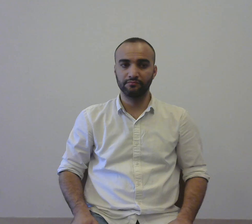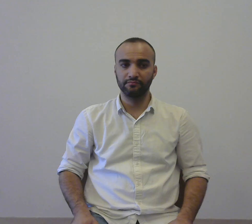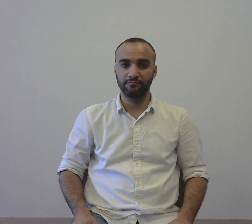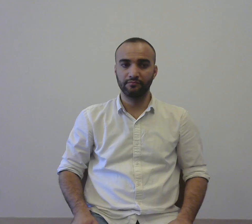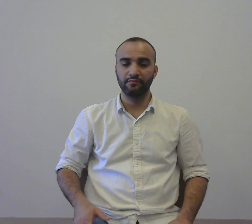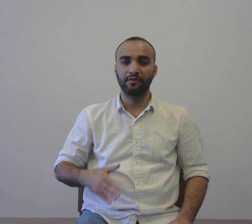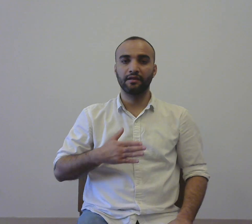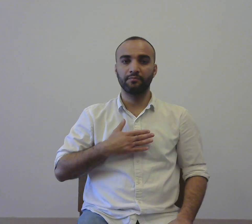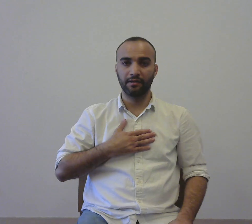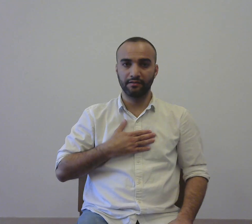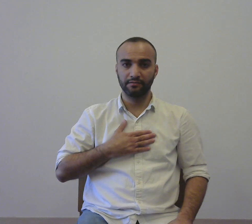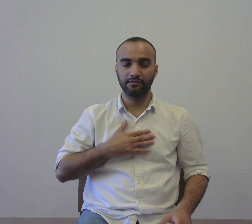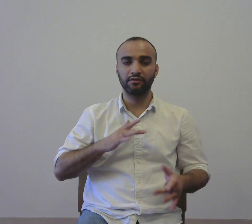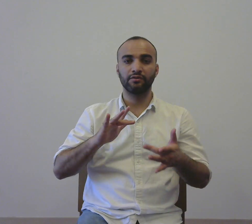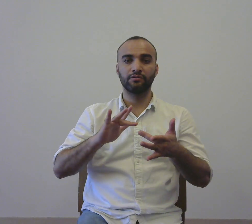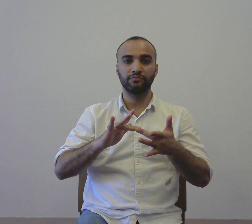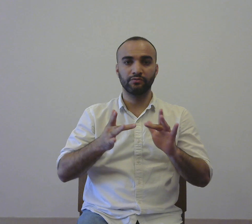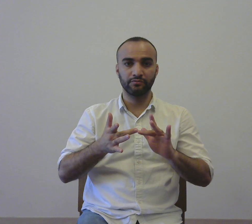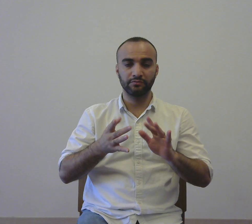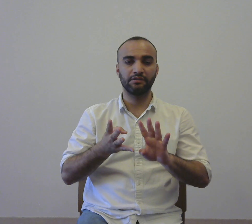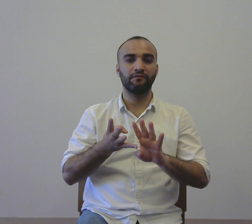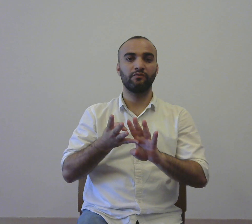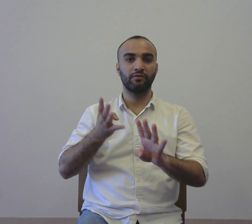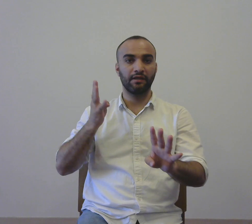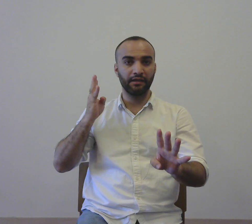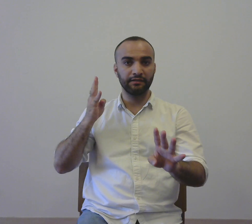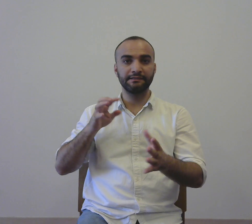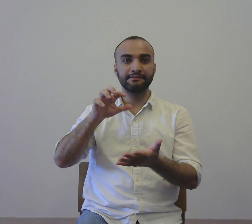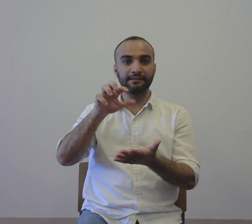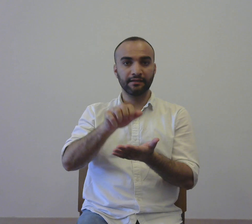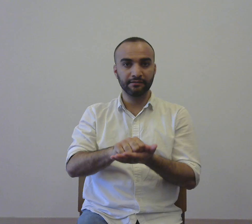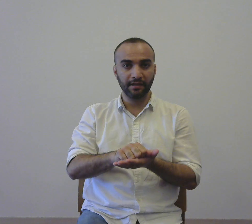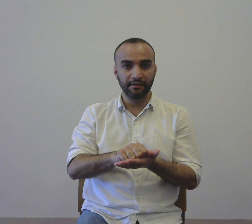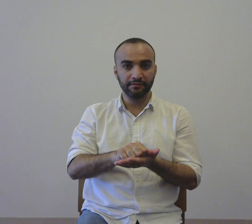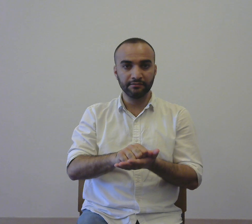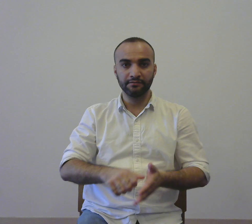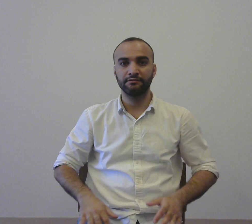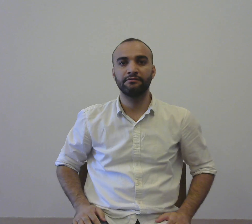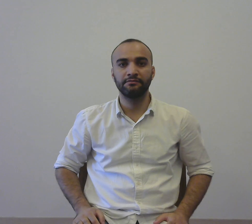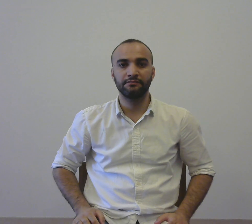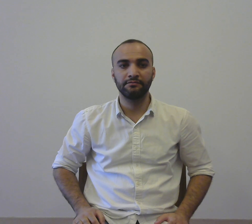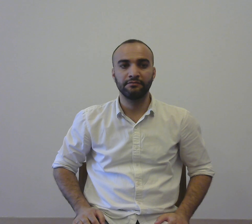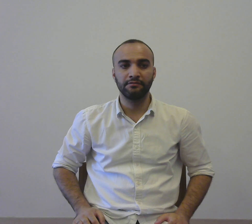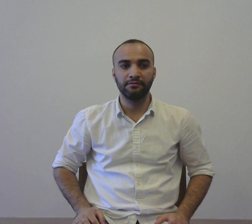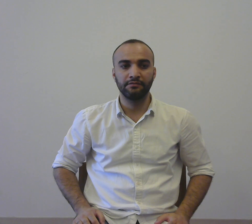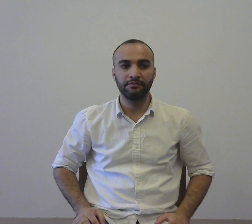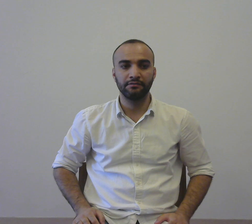Mən onlayn növbə götürmüşəm